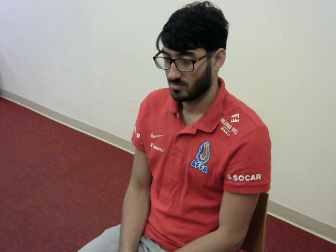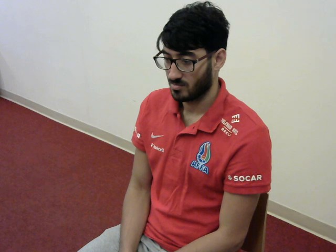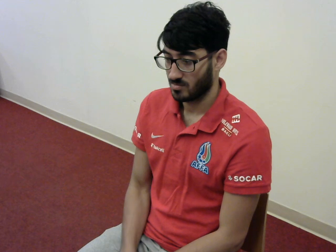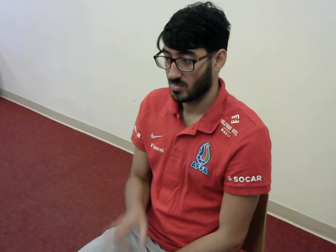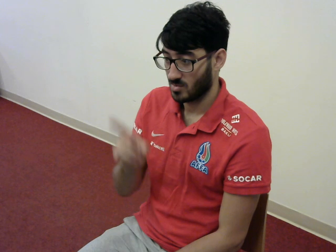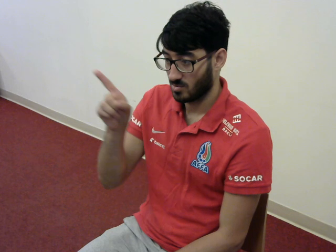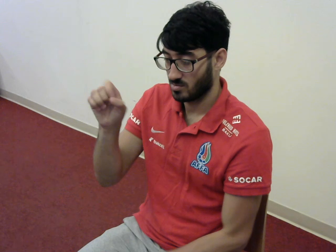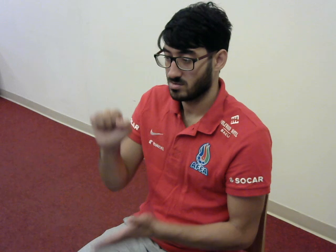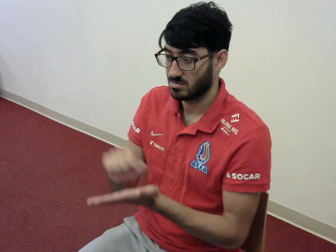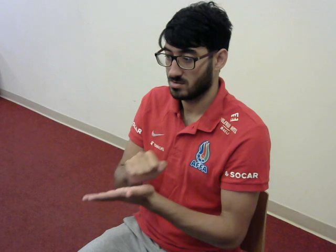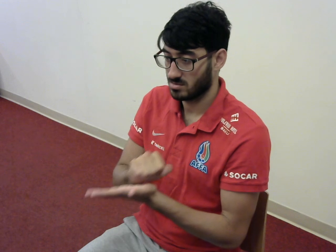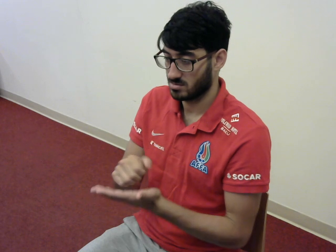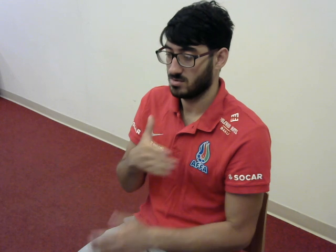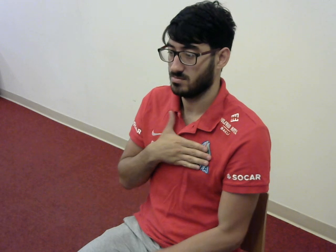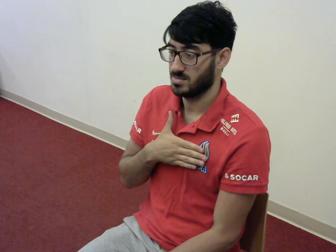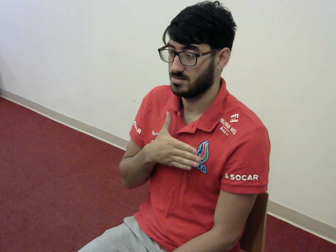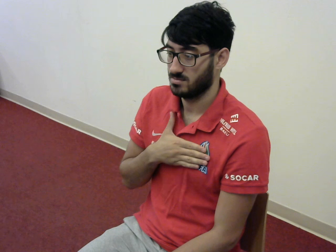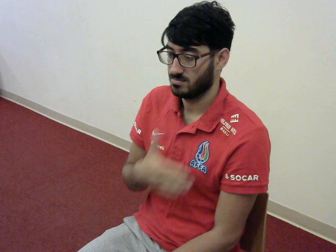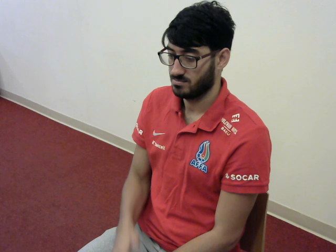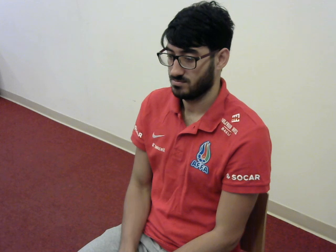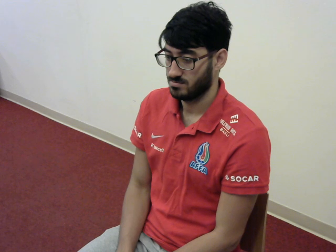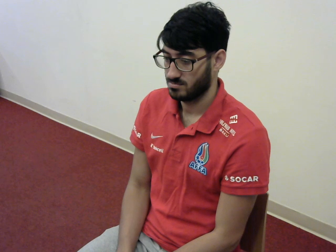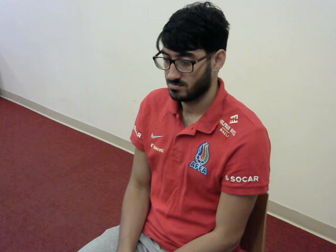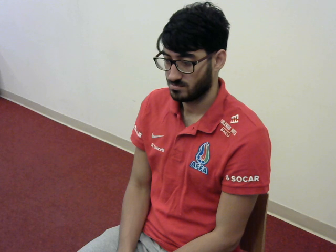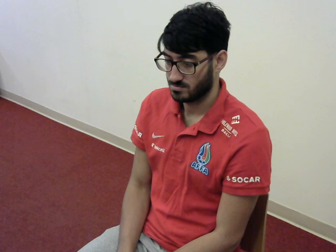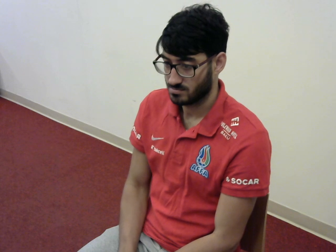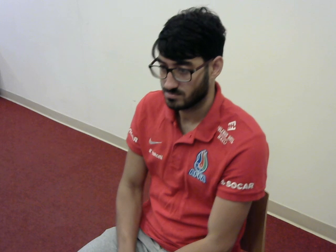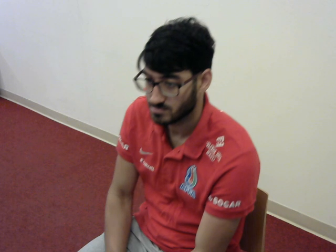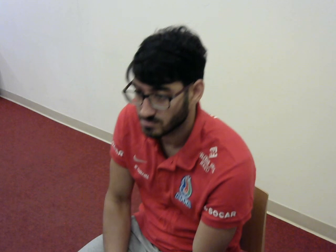Onun sənədləri məndədir